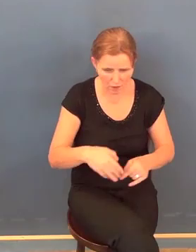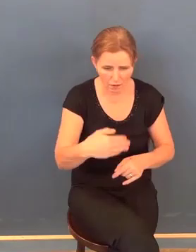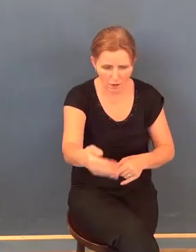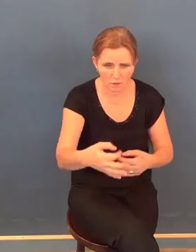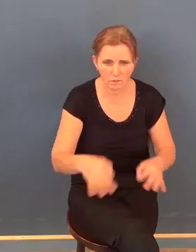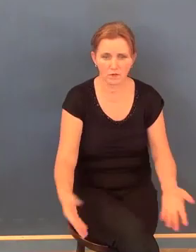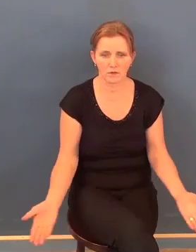A dalej wolno...